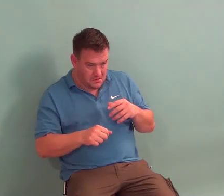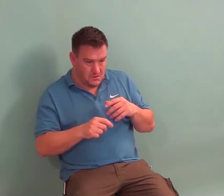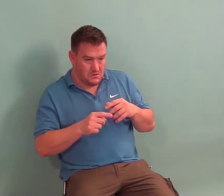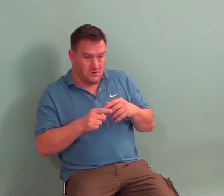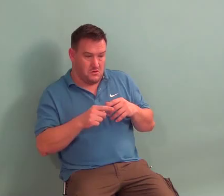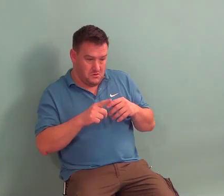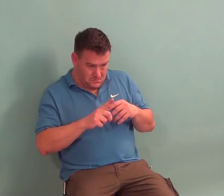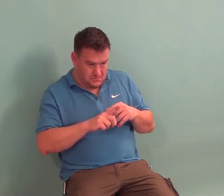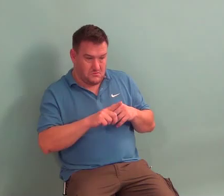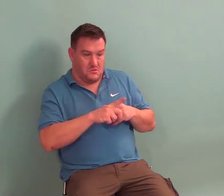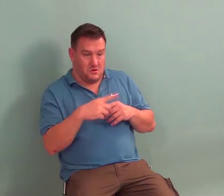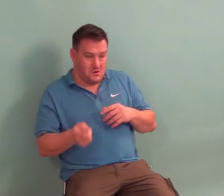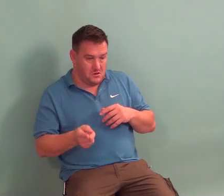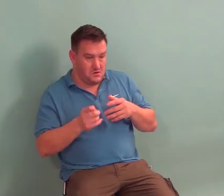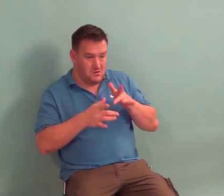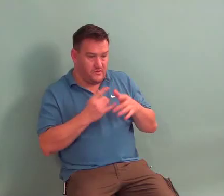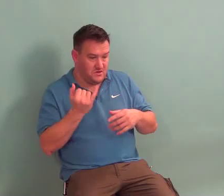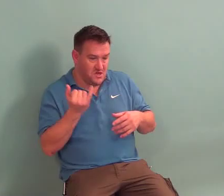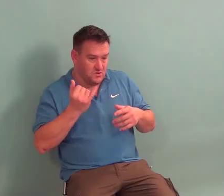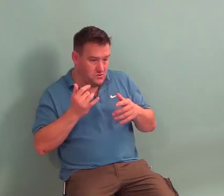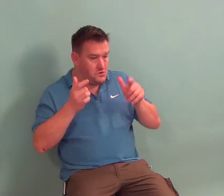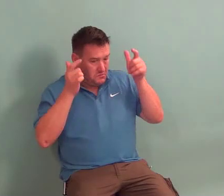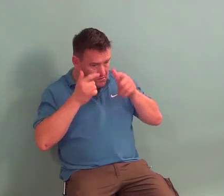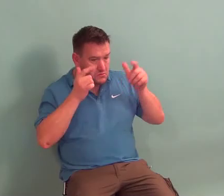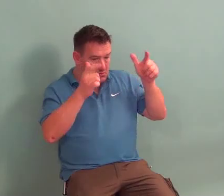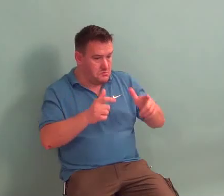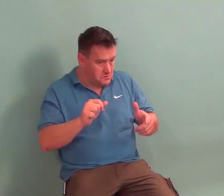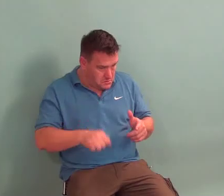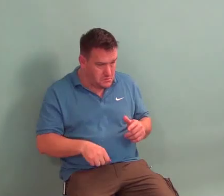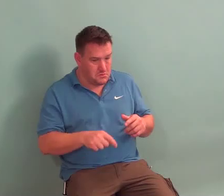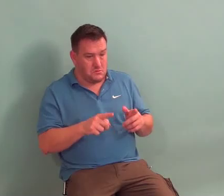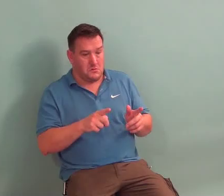Następny, rowerzysta z dzieckiem z tyłu, i obaj mają kask, dobrze.